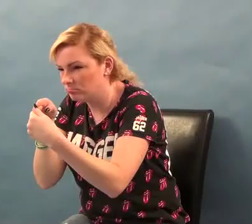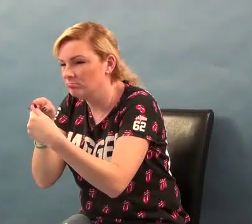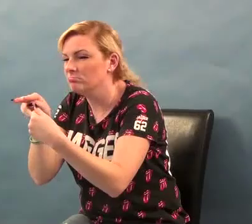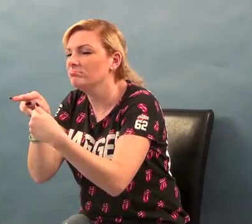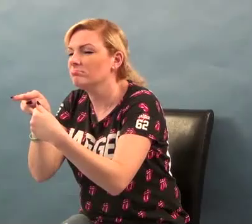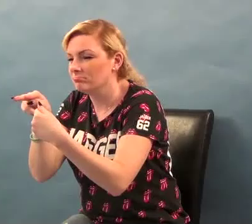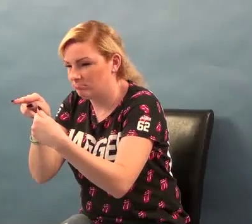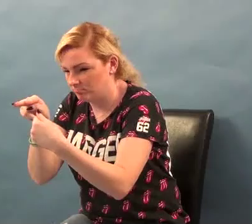Kiwnęła głową.